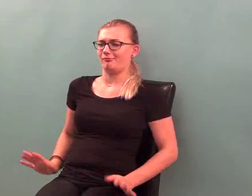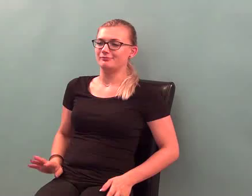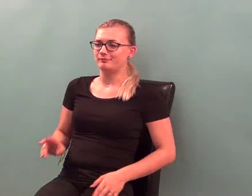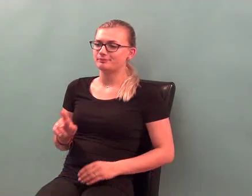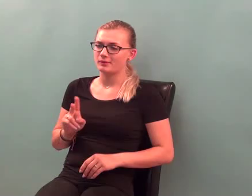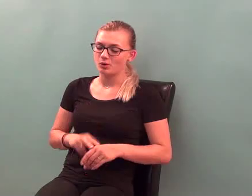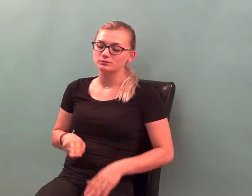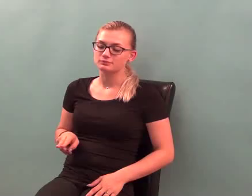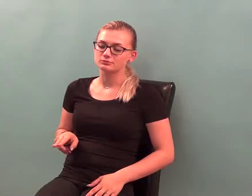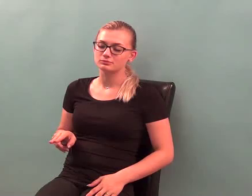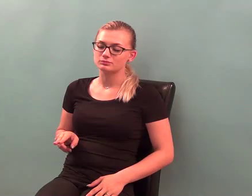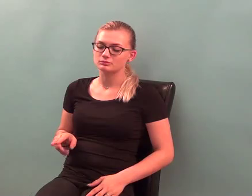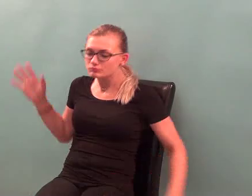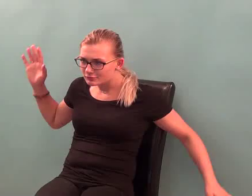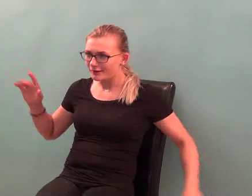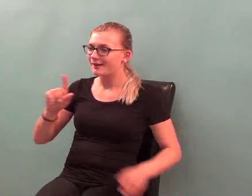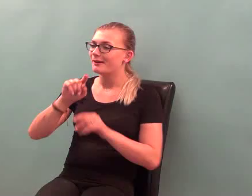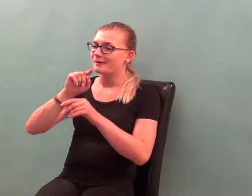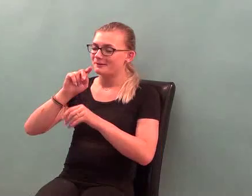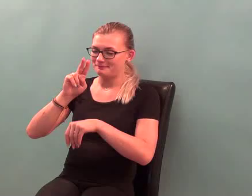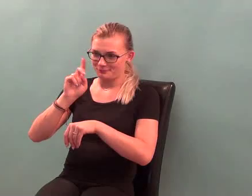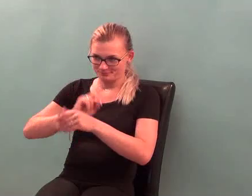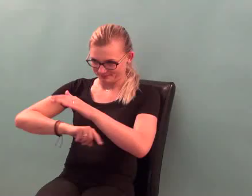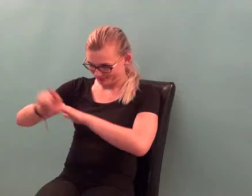Policjant patrzy na niego i zamachuje się ręką, ale chłopak ucieka.